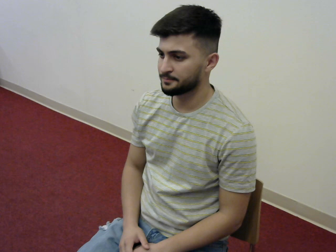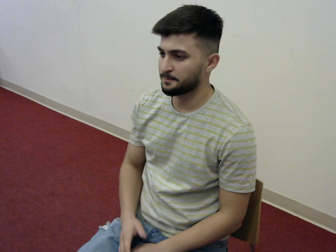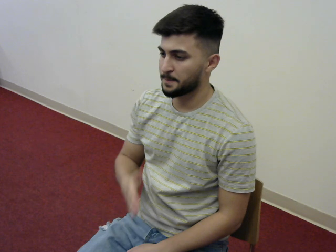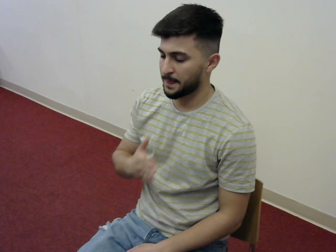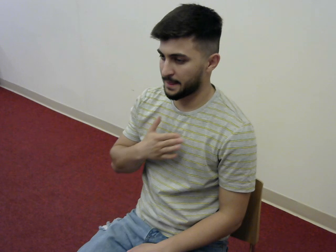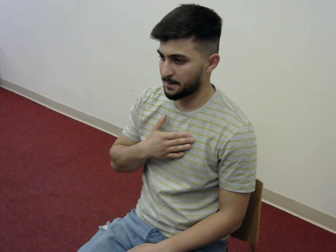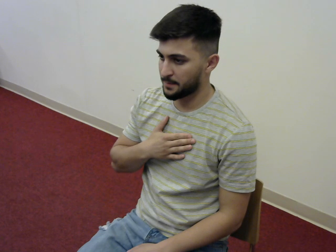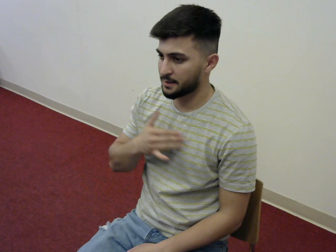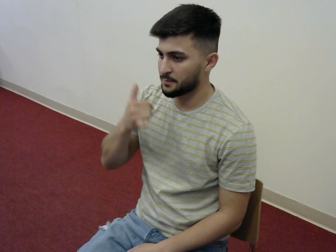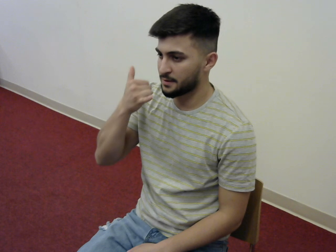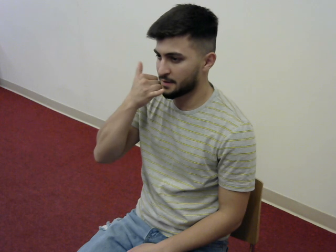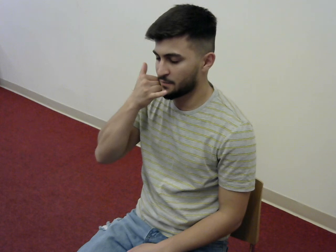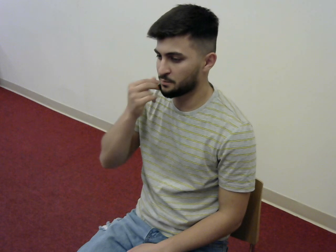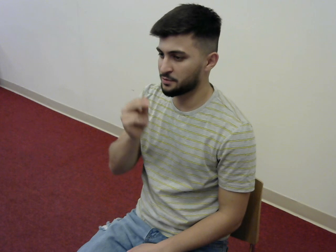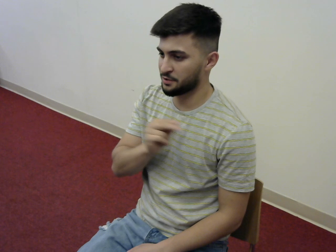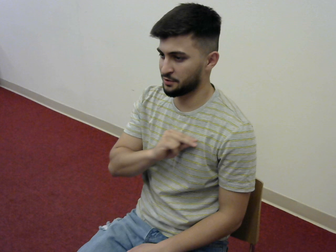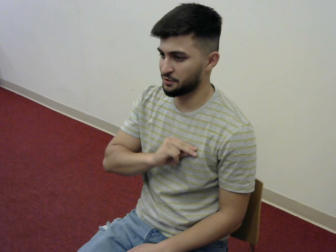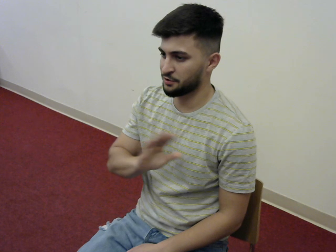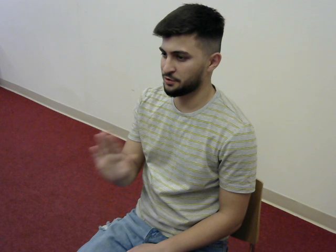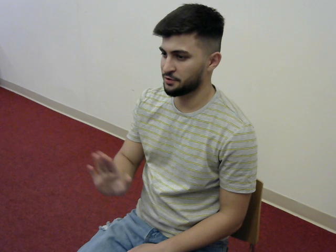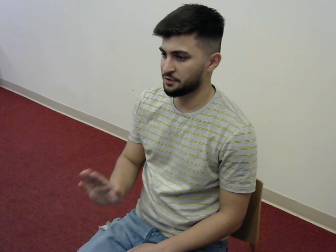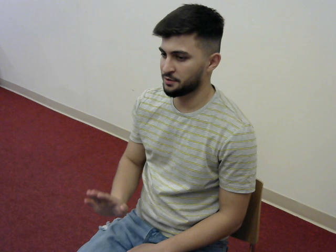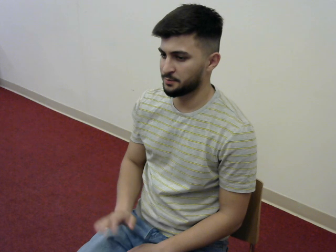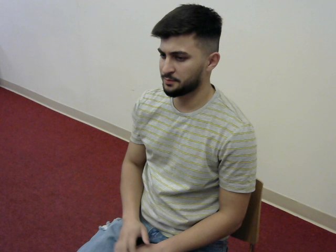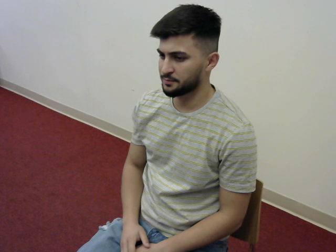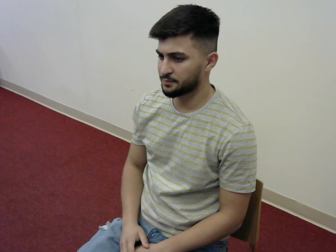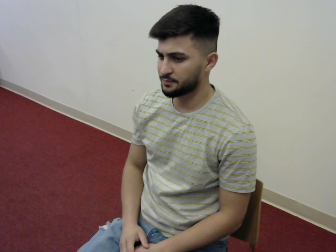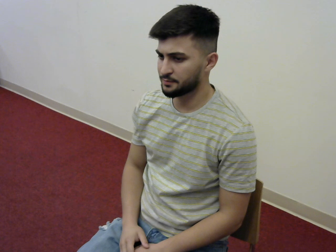Mənim telefonum özümdə deyil